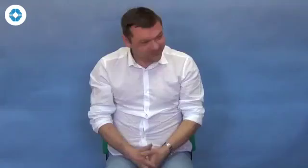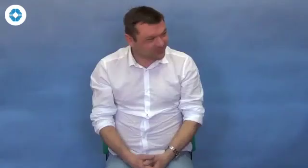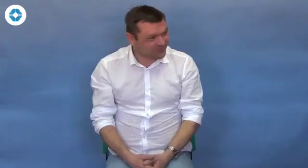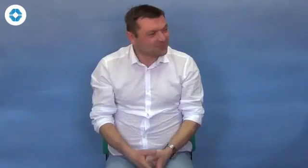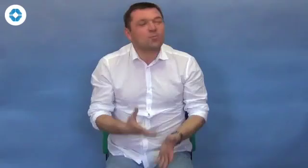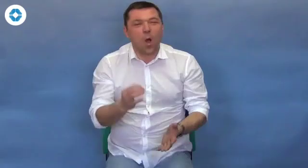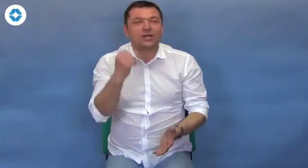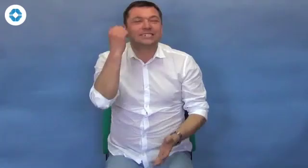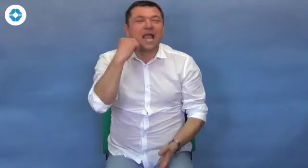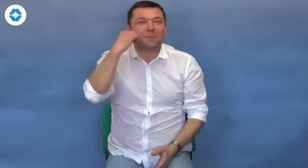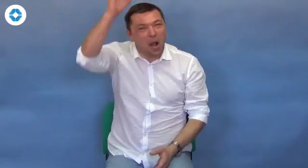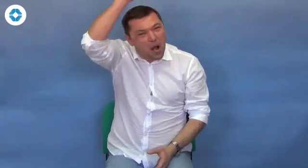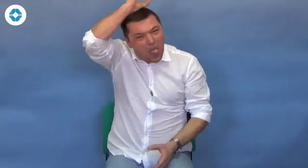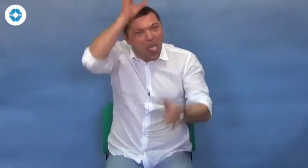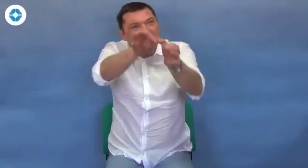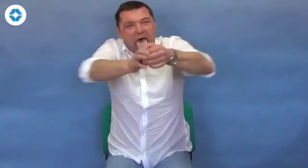Bo bała się, że będzie strzelać do małego jabłka na głowie.